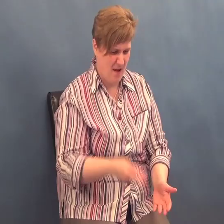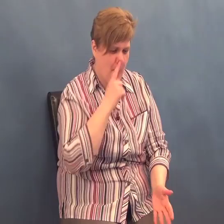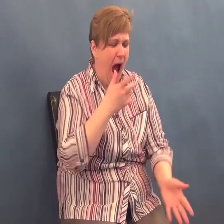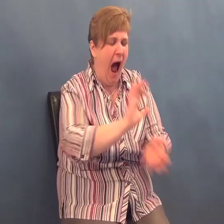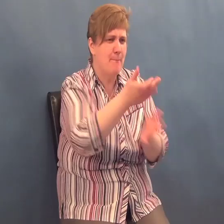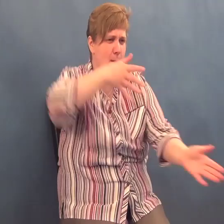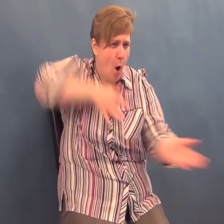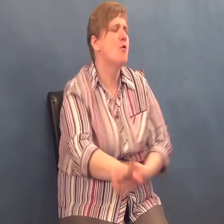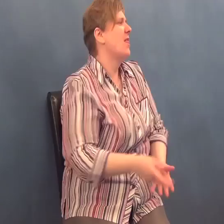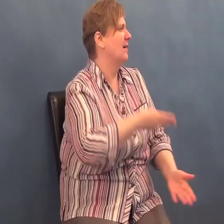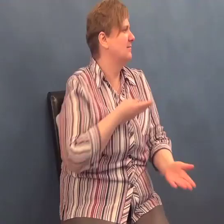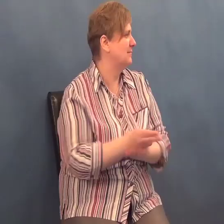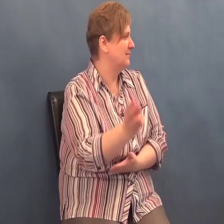Albo zwraca uwagę, że jest ślisko i można upaść.